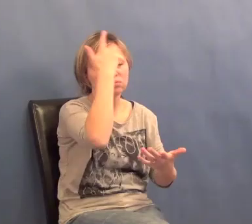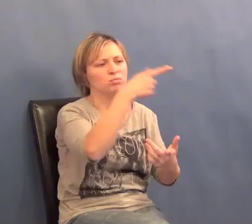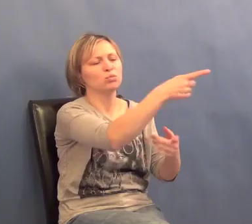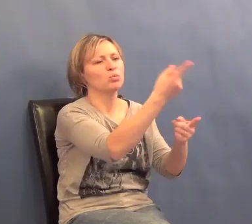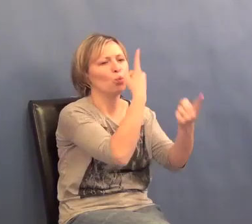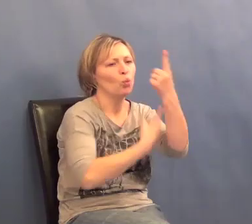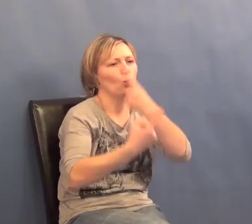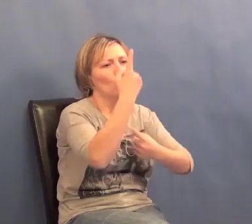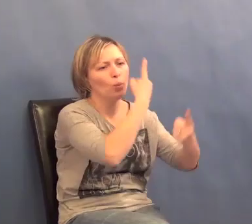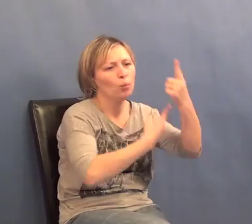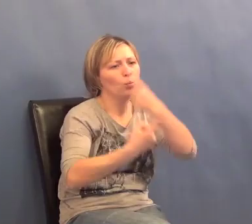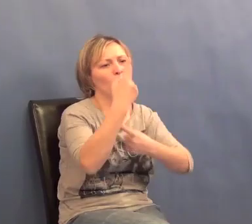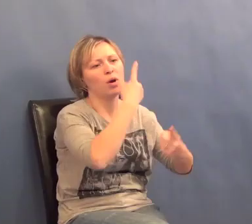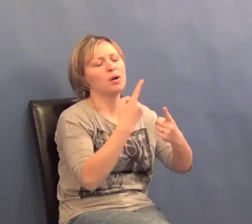Wytłumaczy mi.